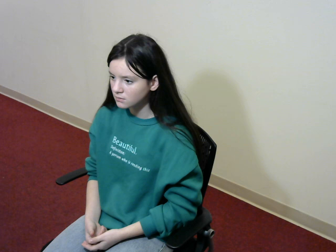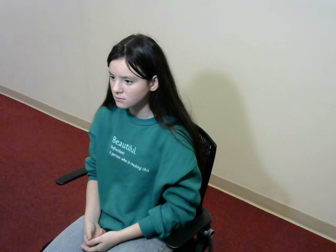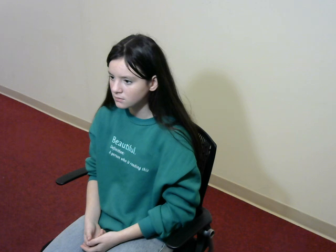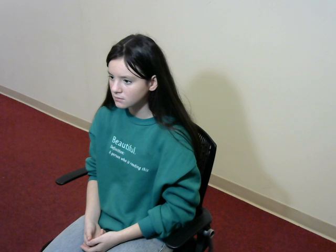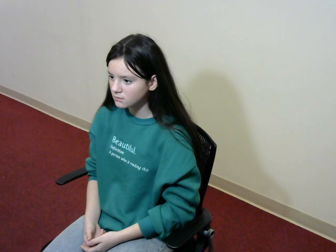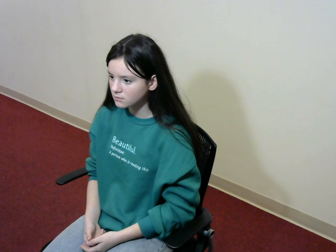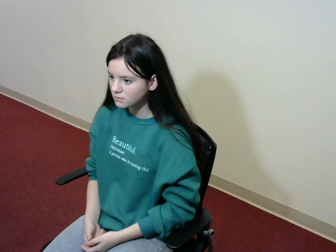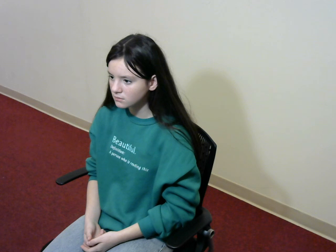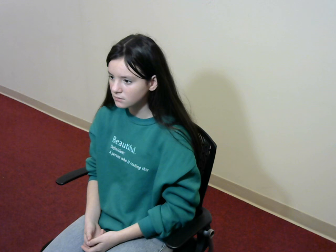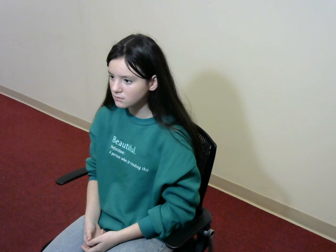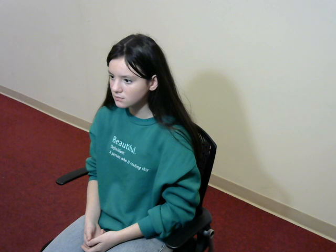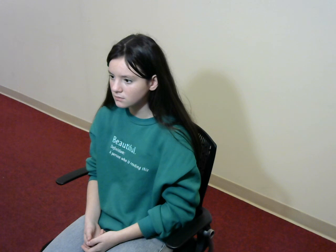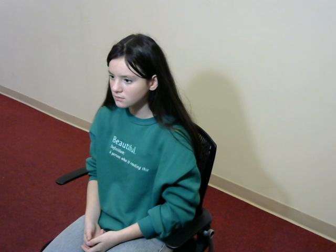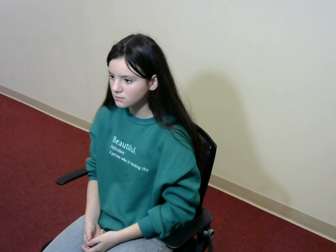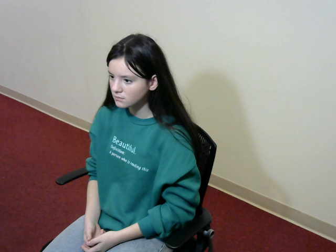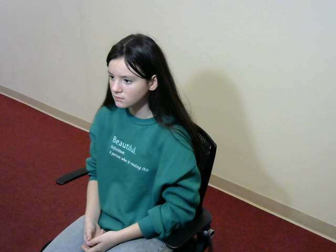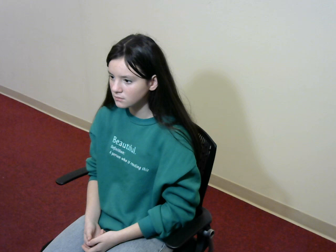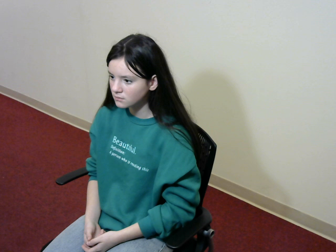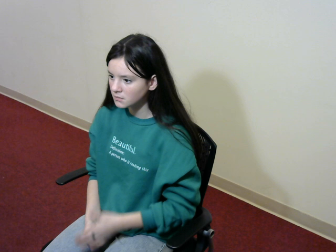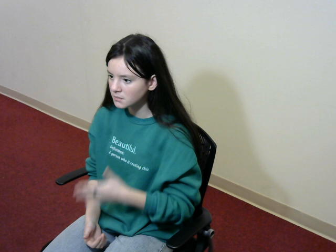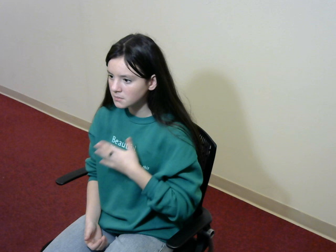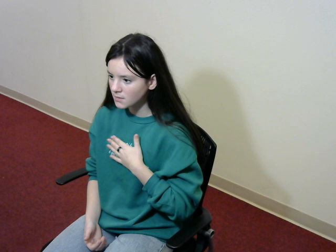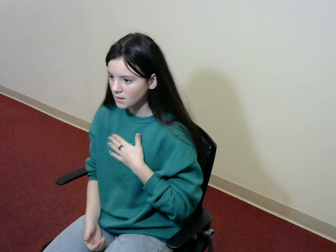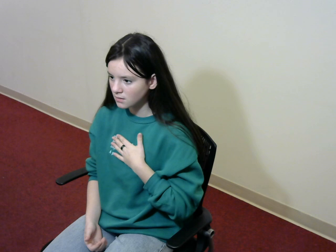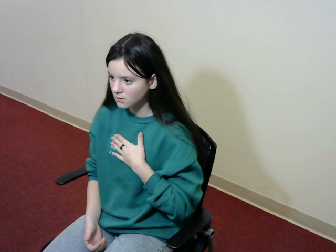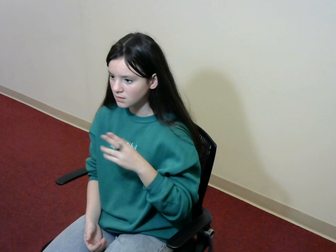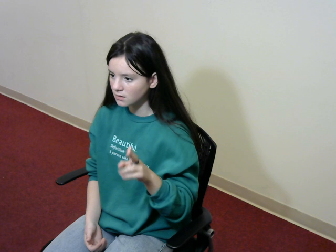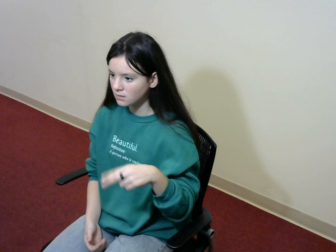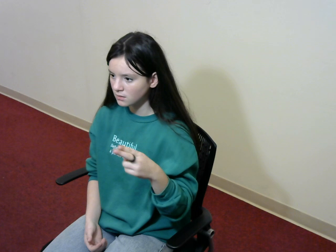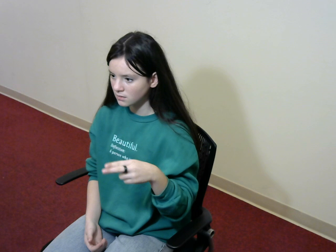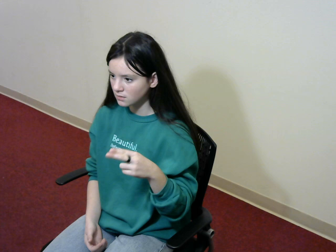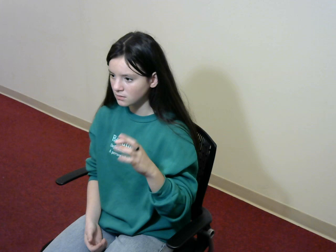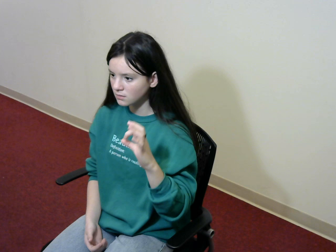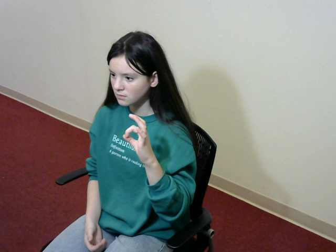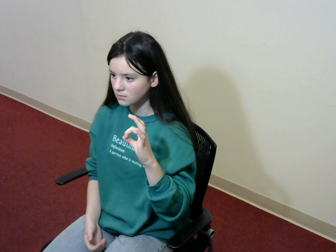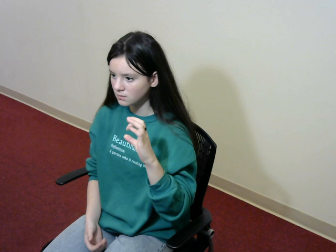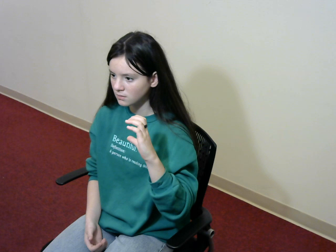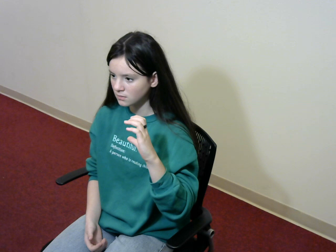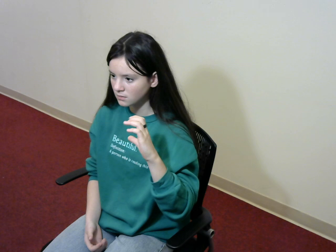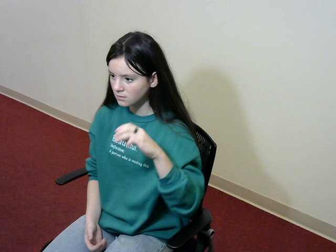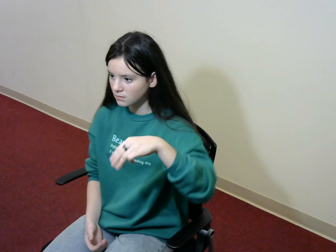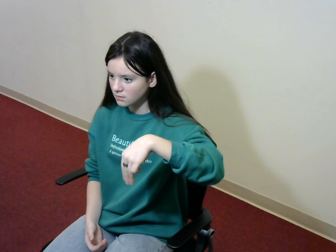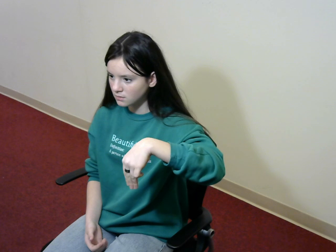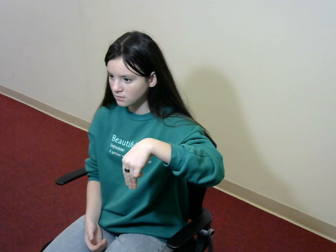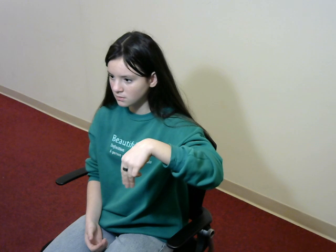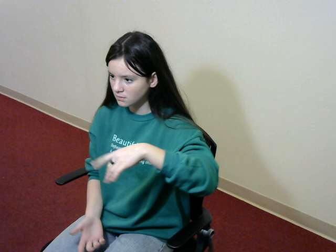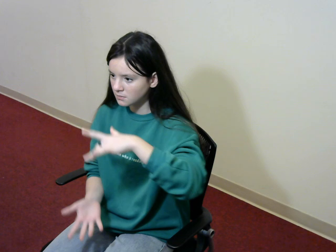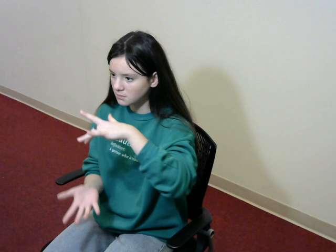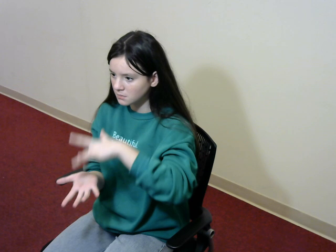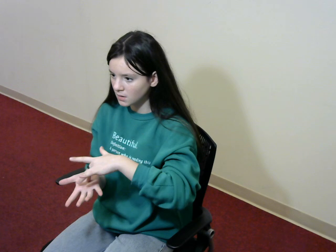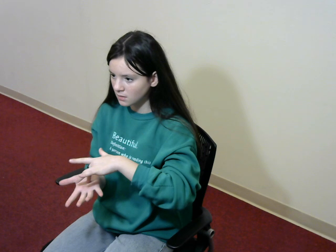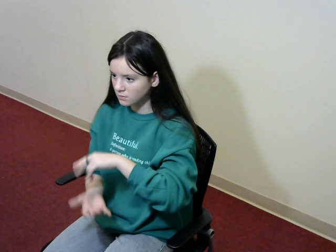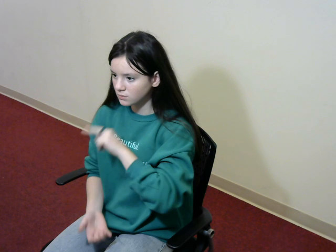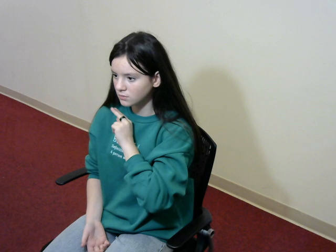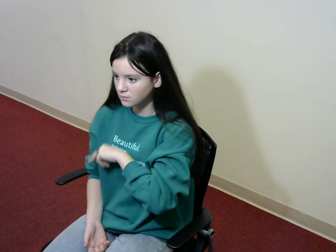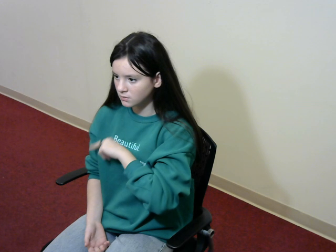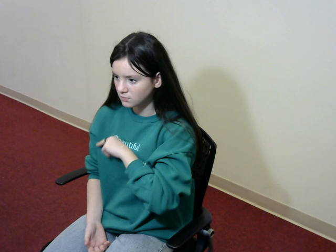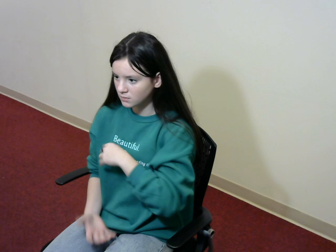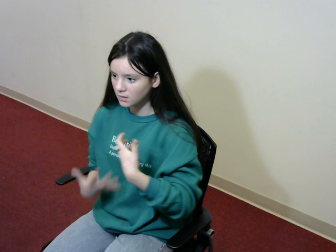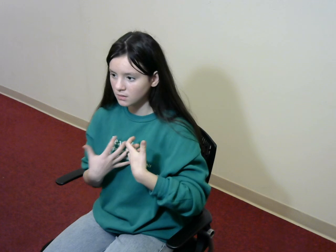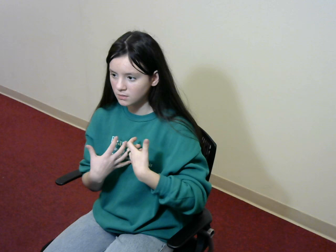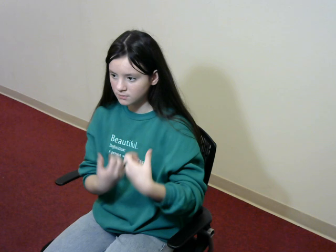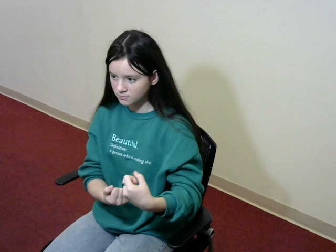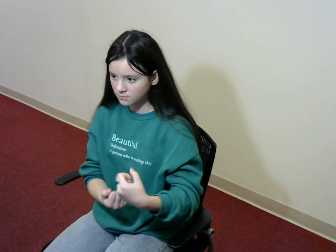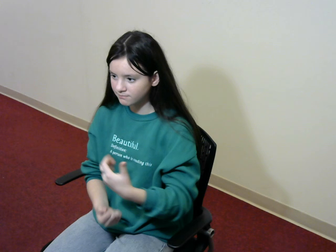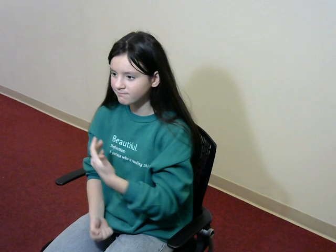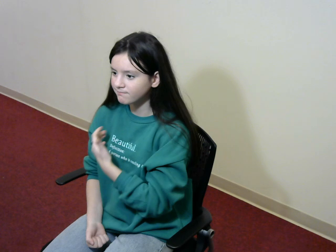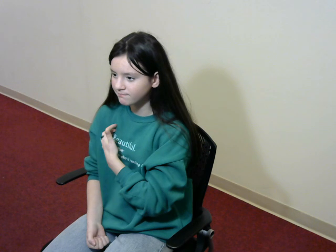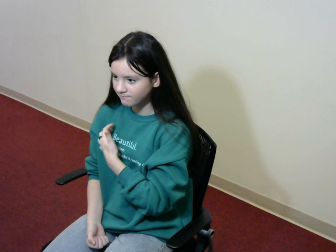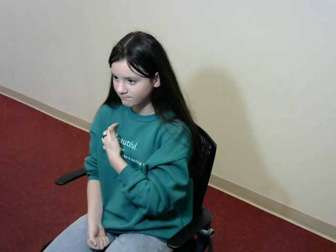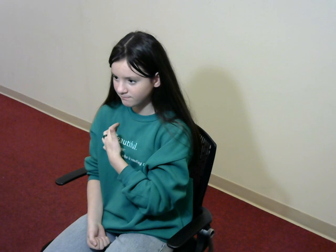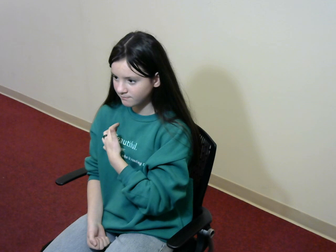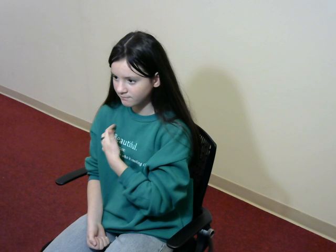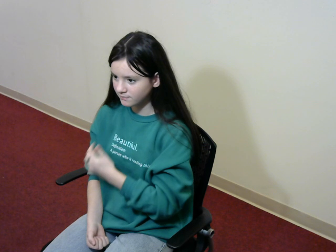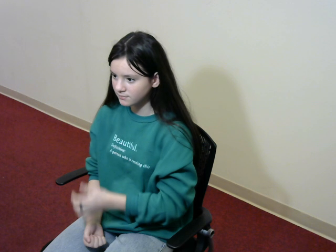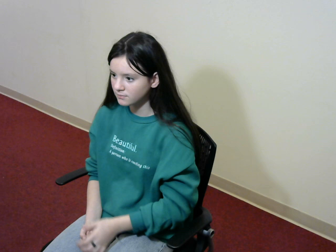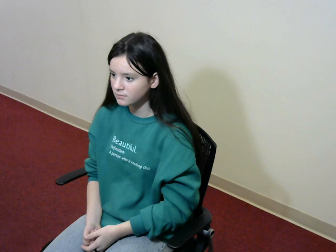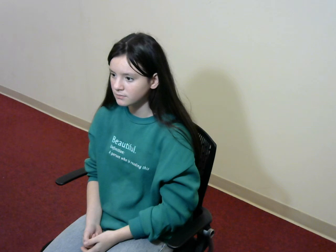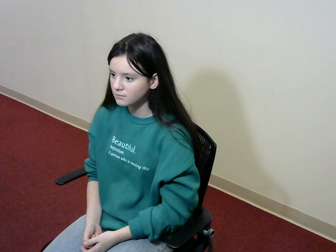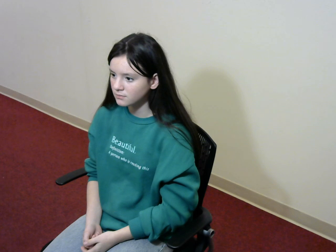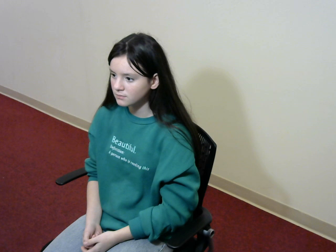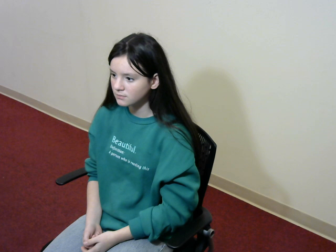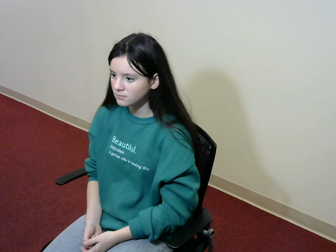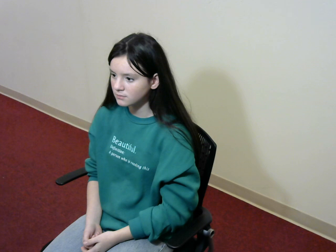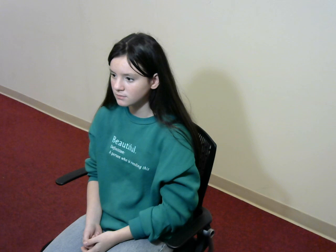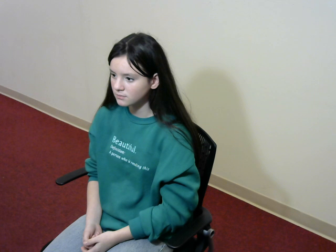Mən DOST Mərkəzində işə qəbul olmaq istəyirəm